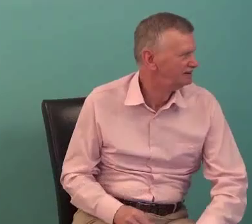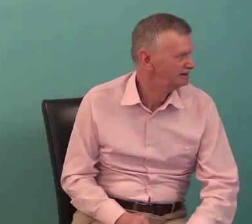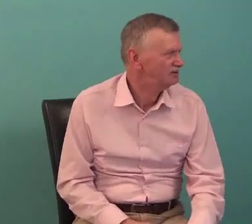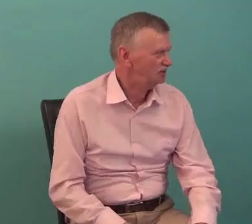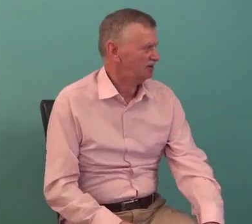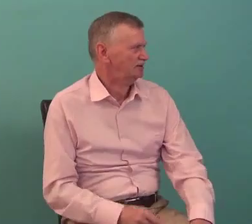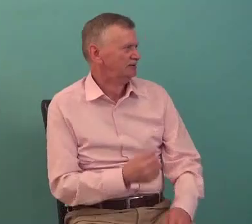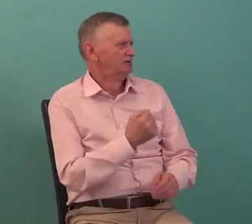Praca.